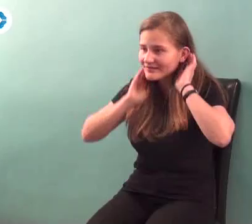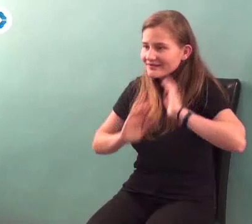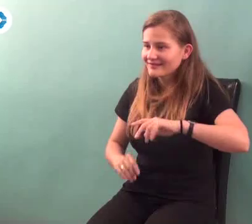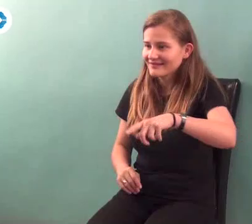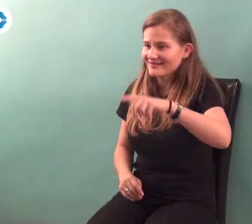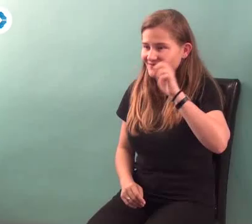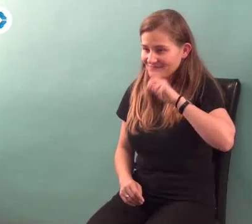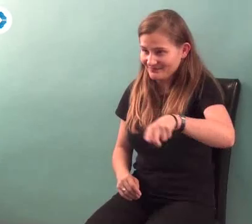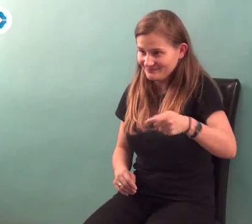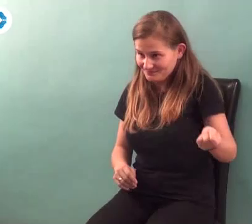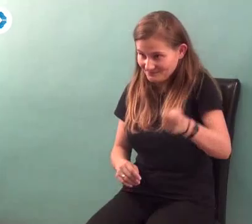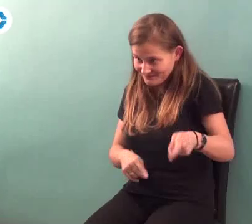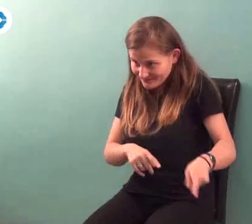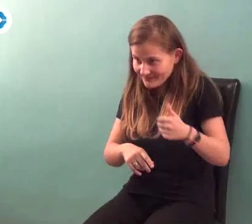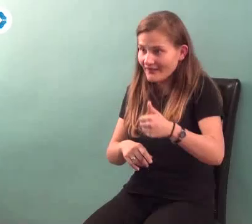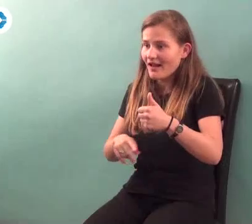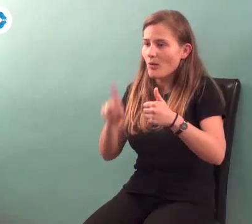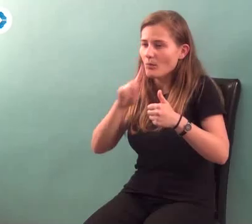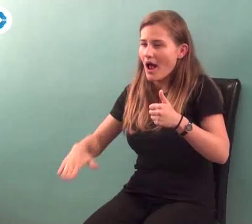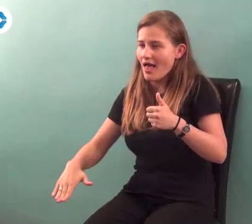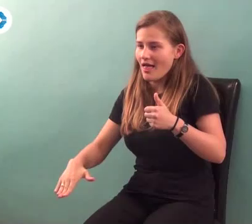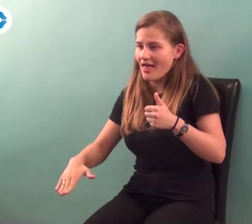Jest mężczyzna, to Charlie Chaplin i mały chłopiec.